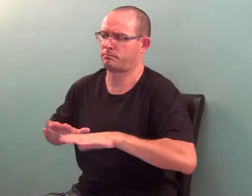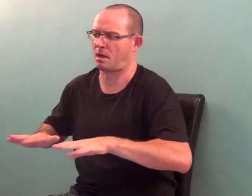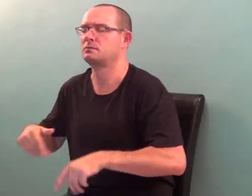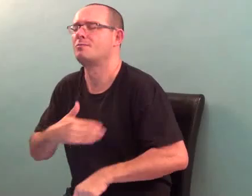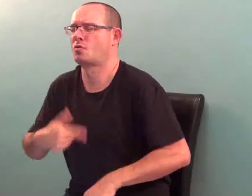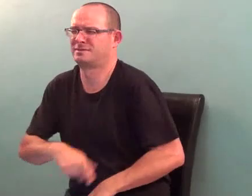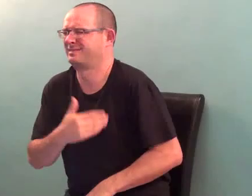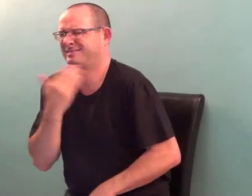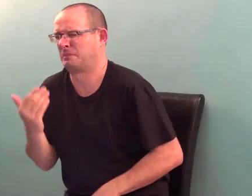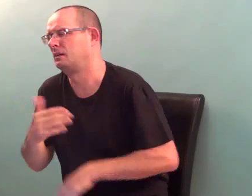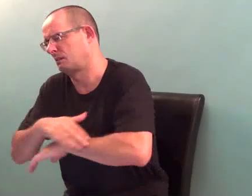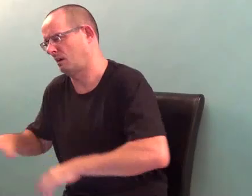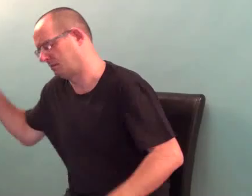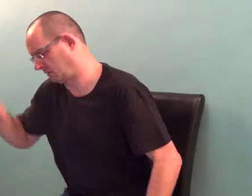W Polsce tego nie ma, w innych krajach jest.